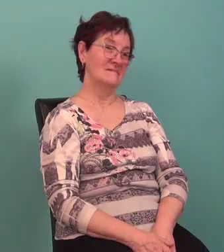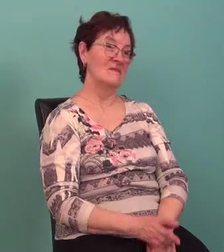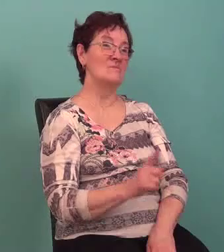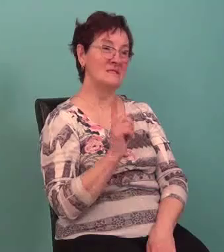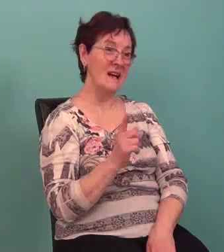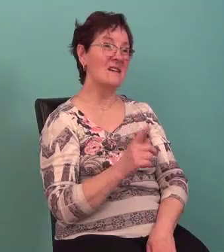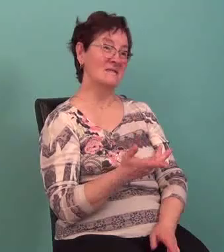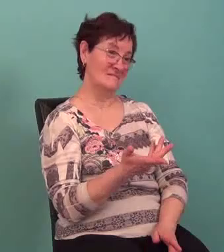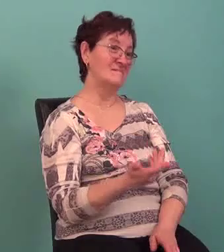Zakaz, no właśnie.